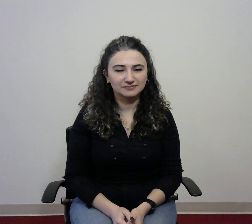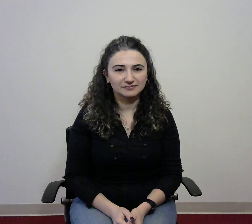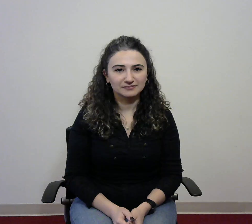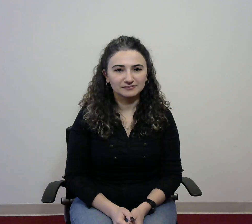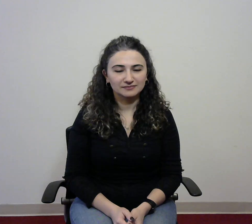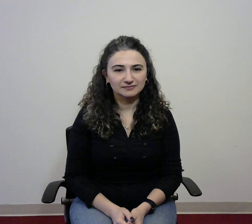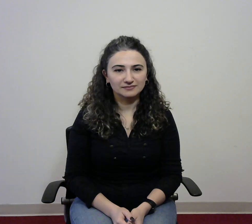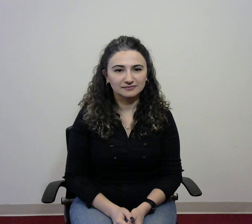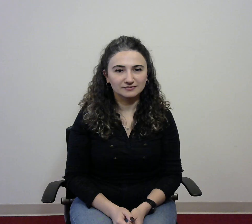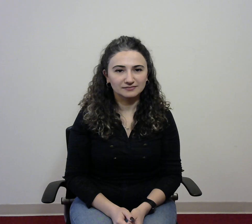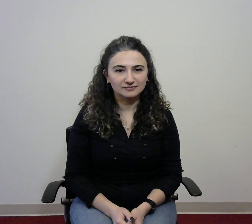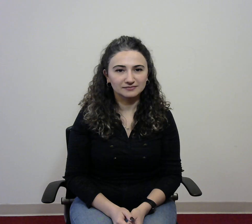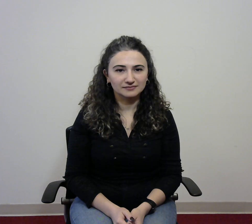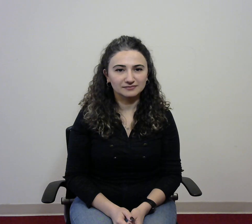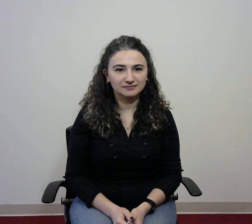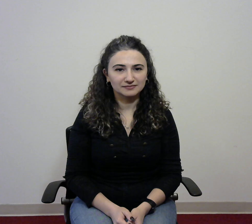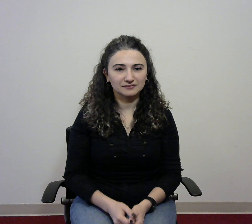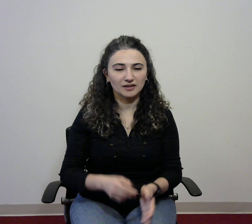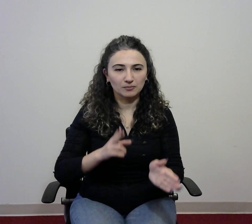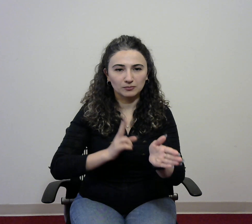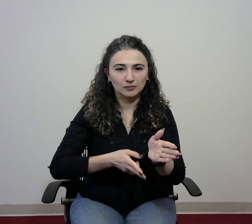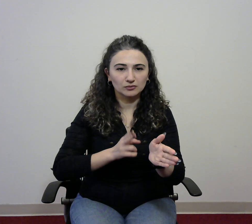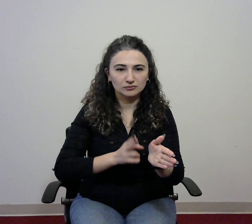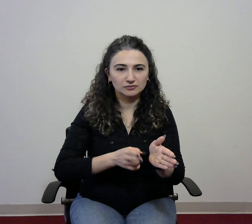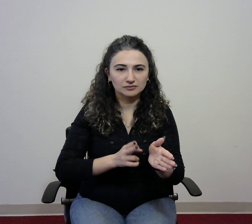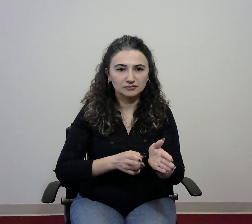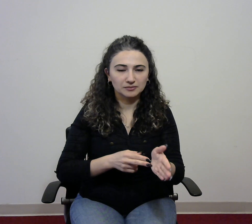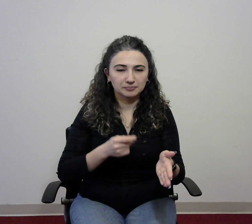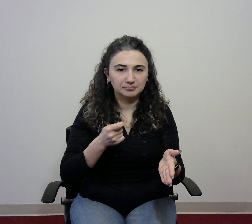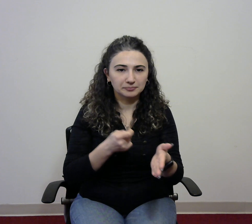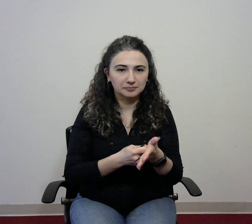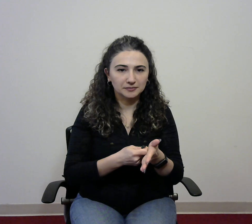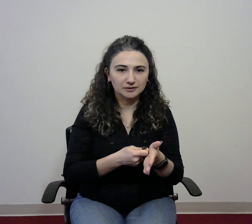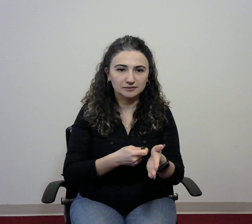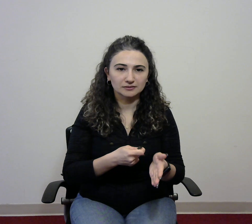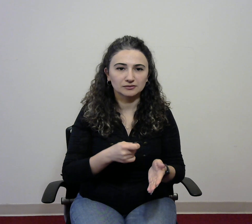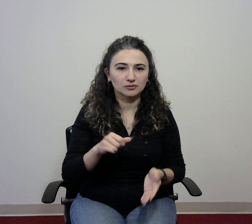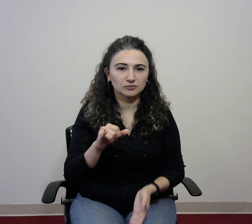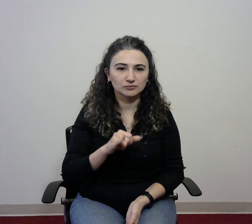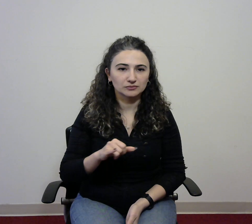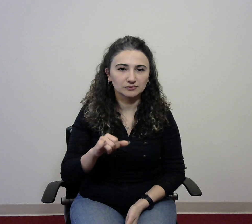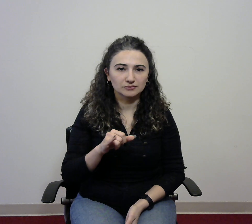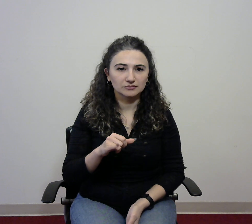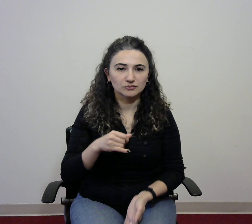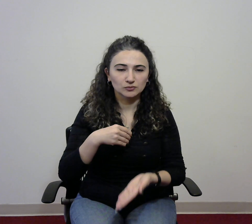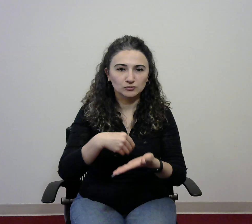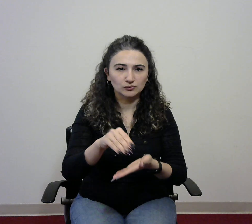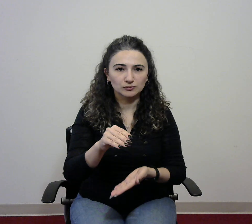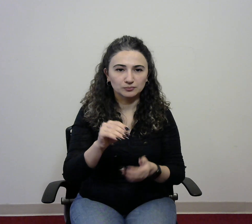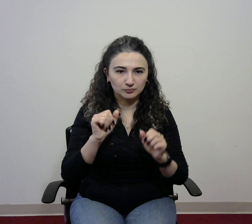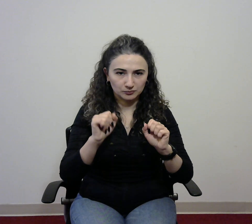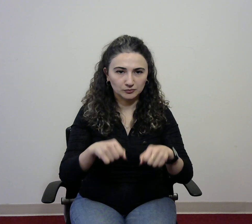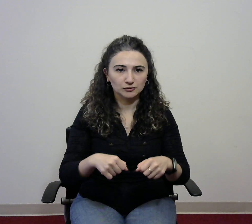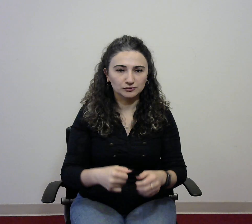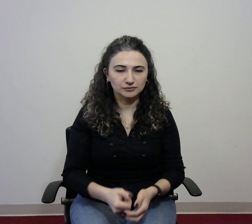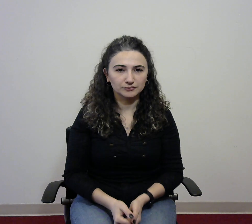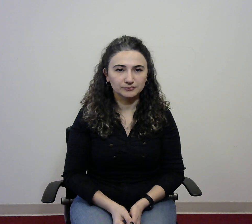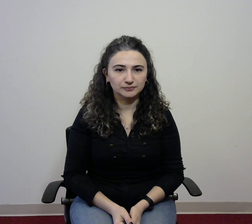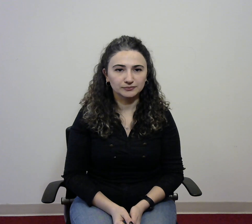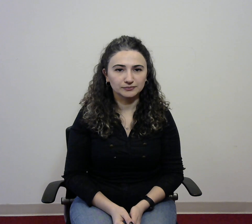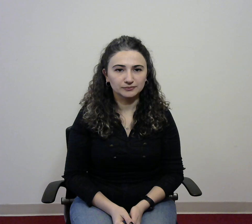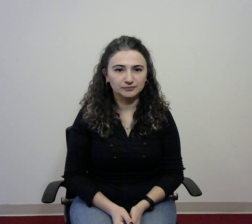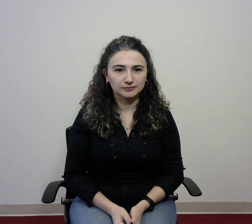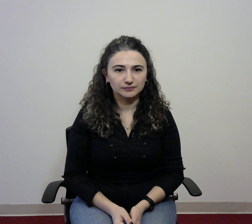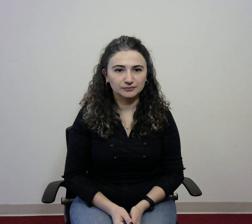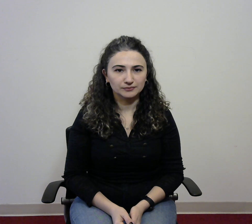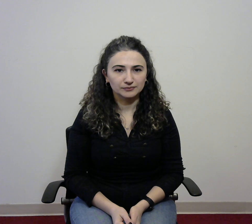Qatar biletini haradan almaq olar?